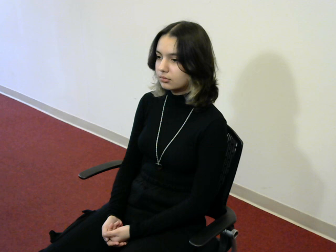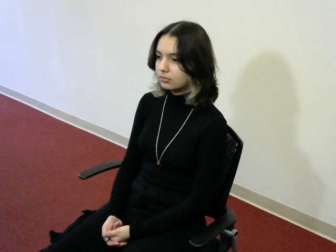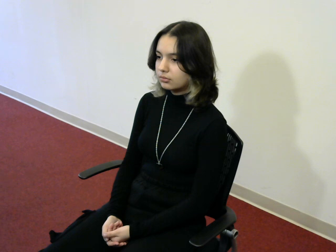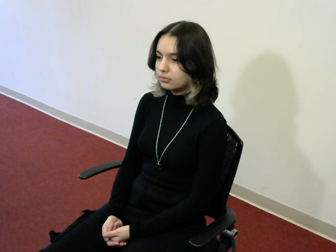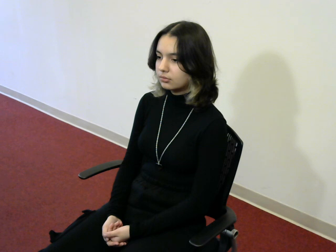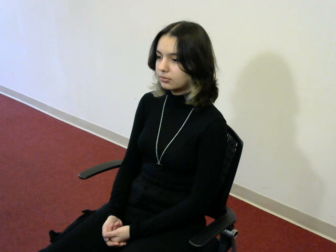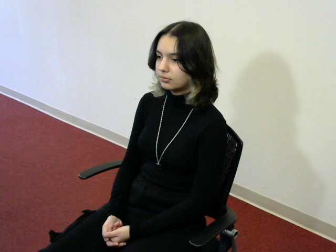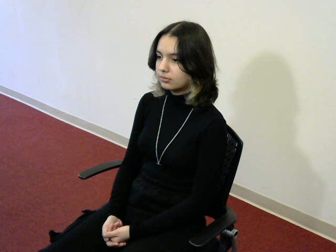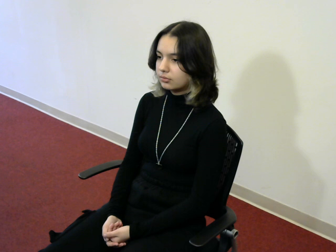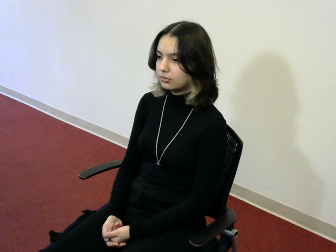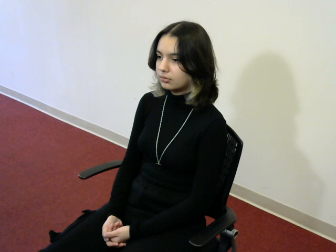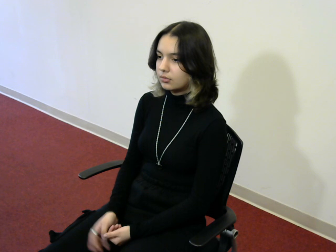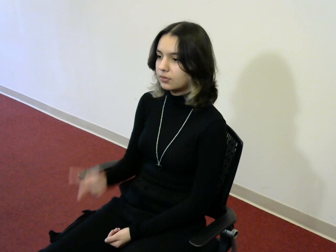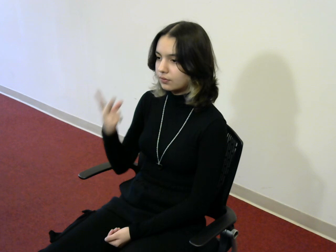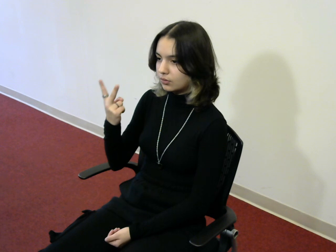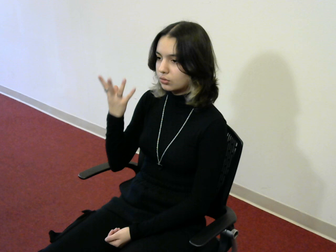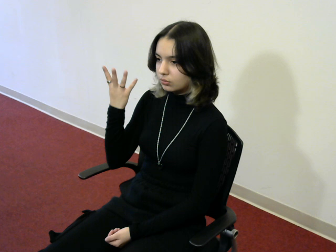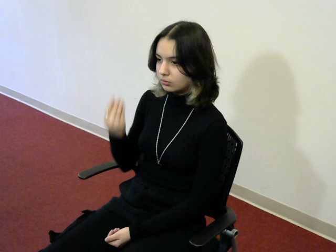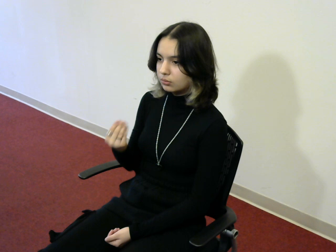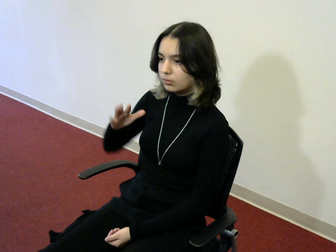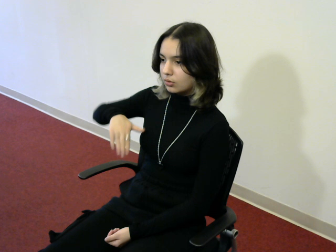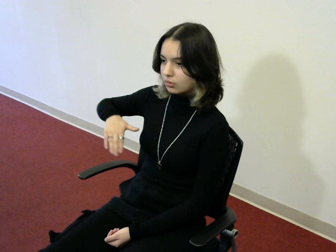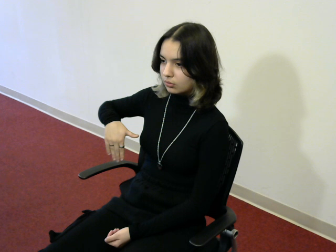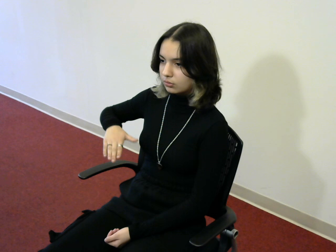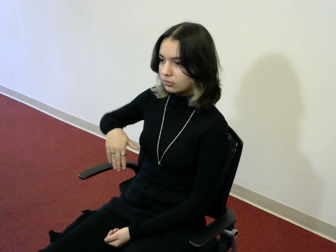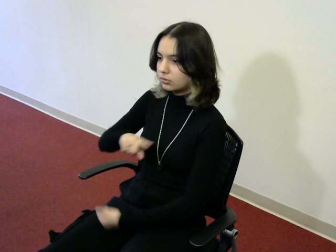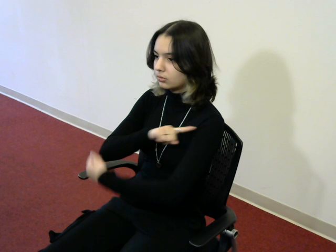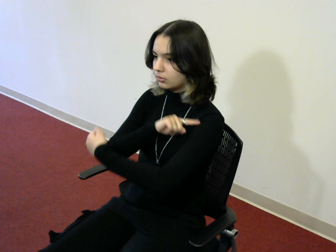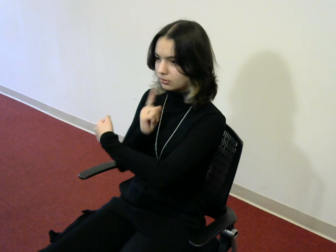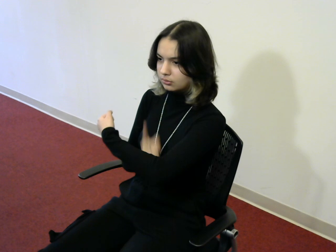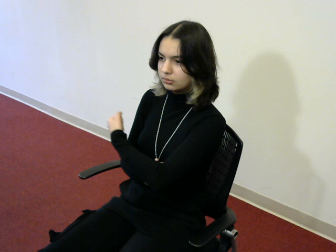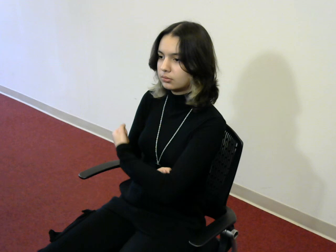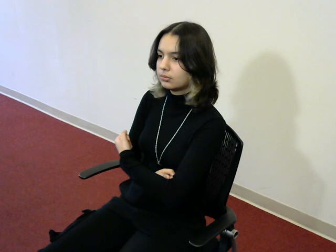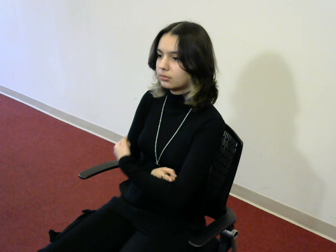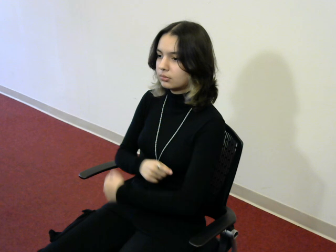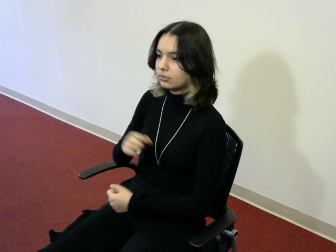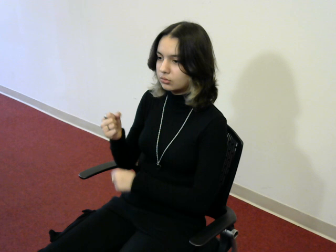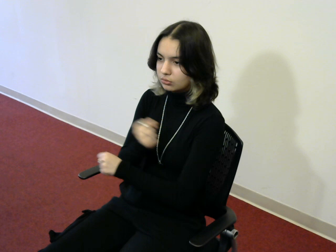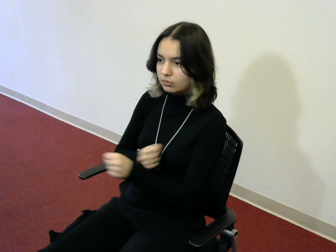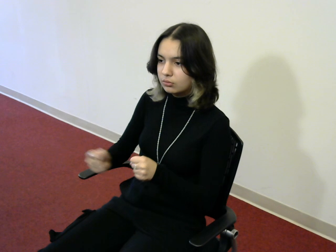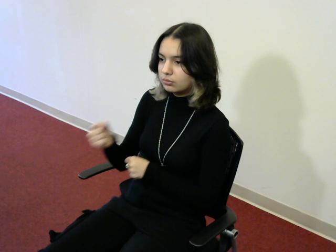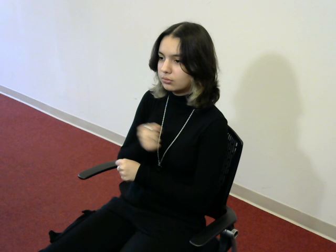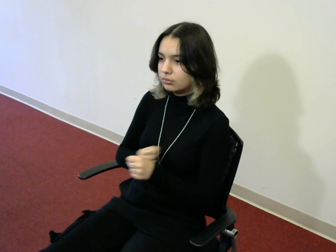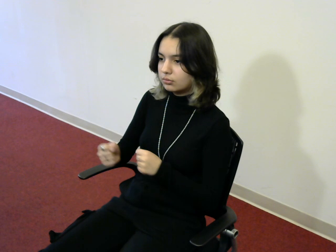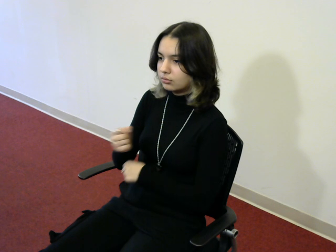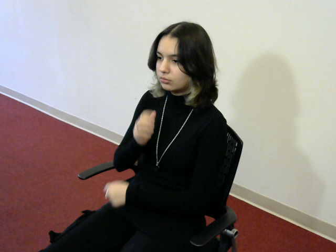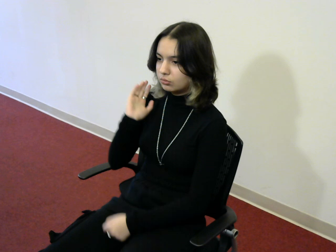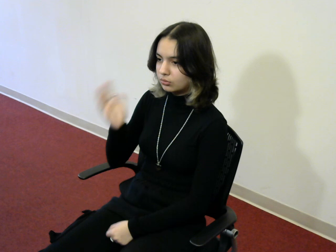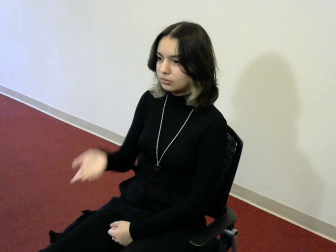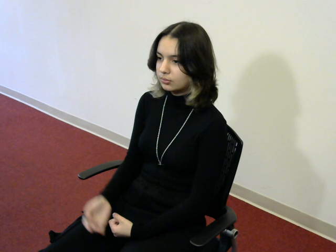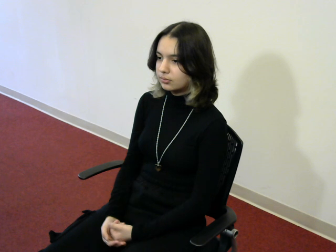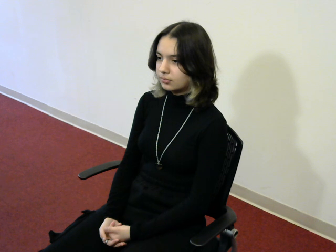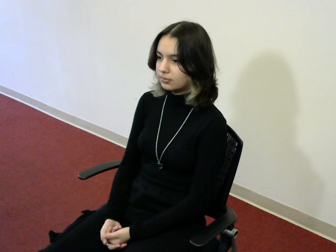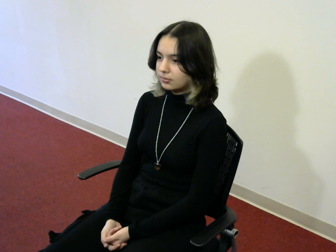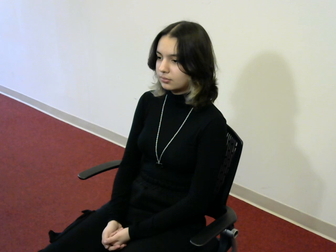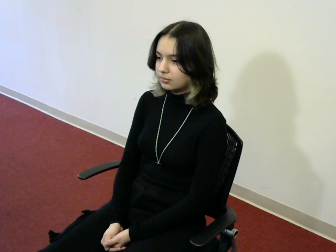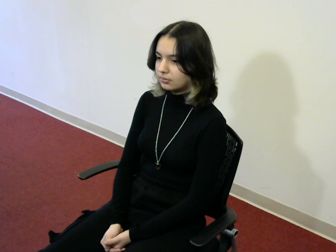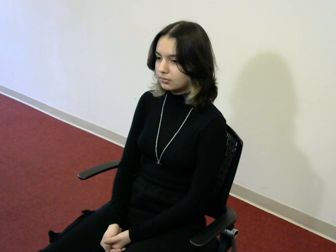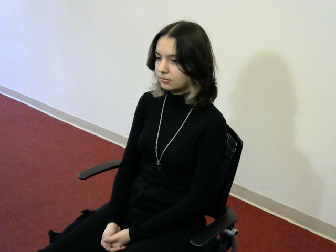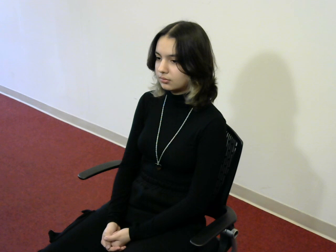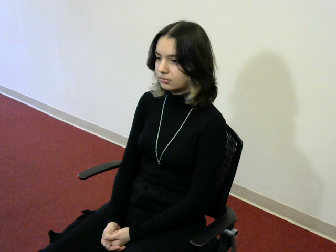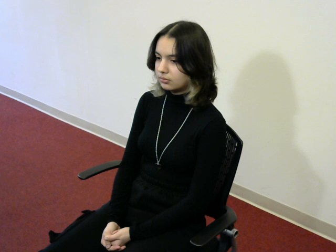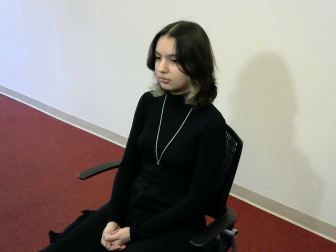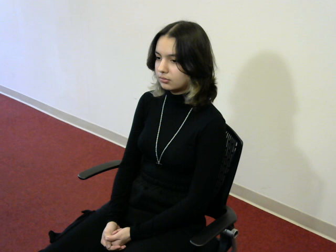İki gün sonra güclü külək olacaq